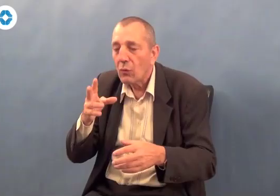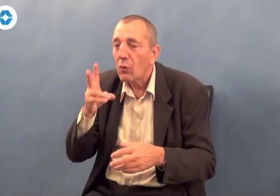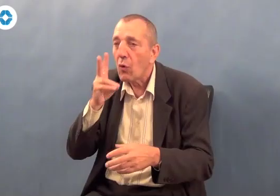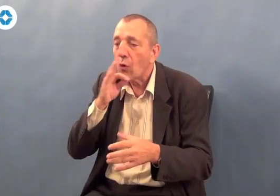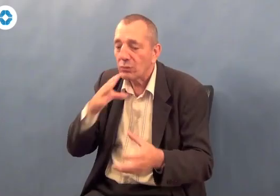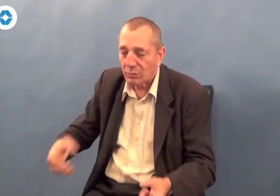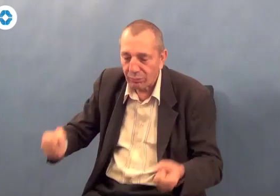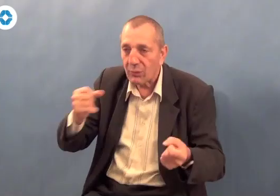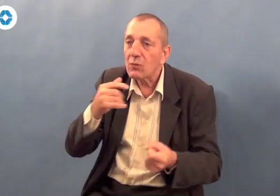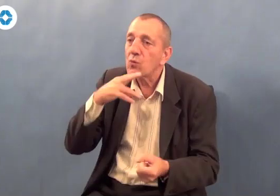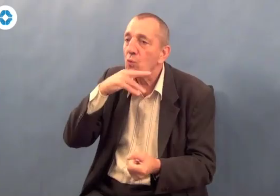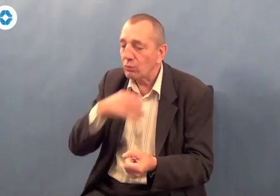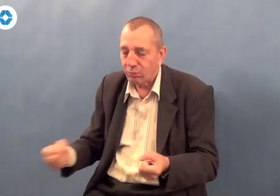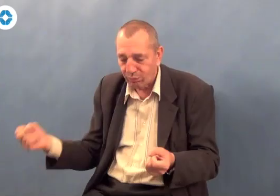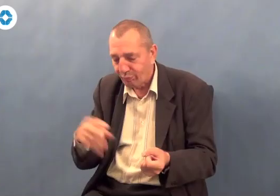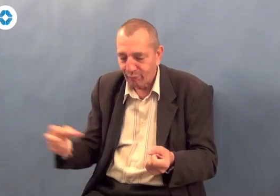Postawili rower i pomogli zebrać rozsypane gruszki.